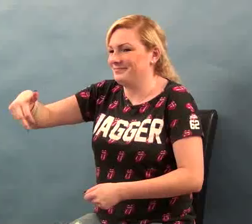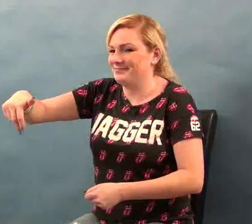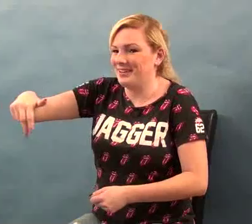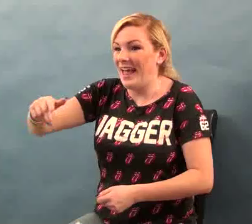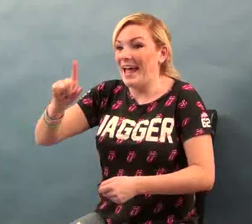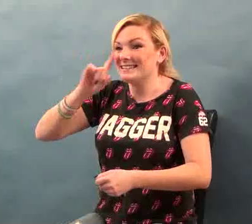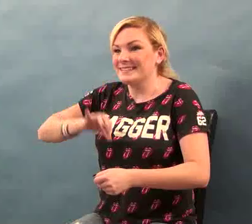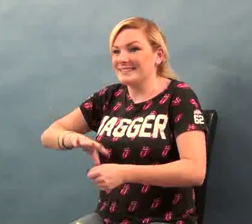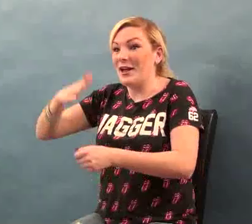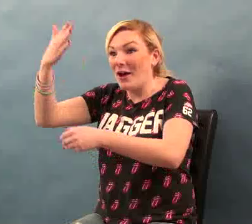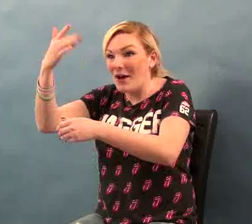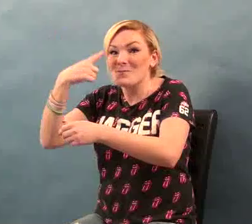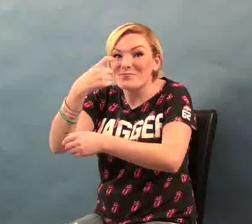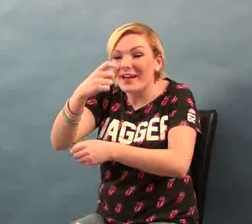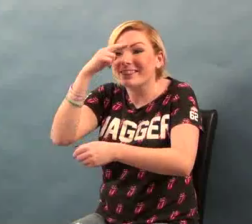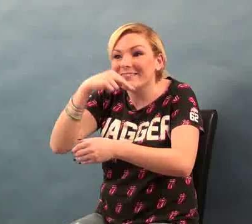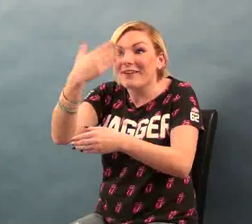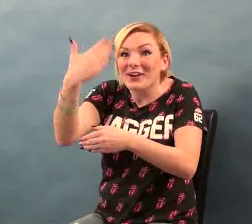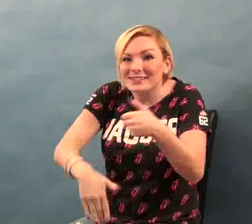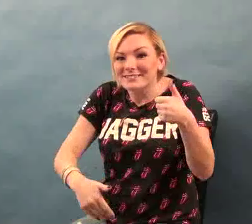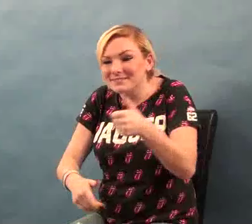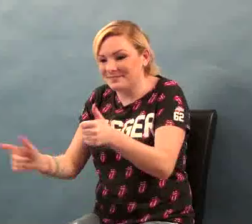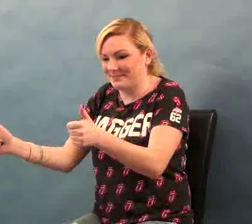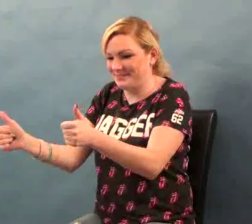Syn zauważa, że tata już skończył i podchodzi do niego.